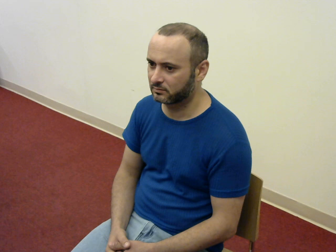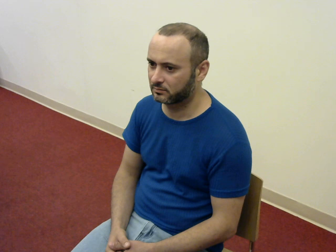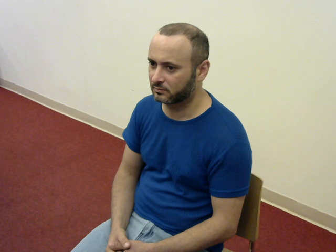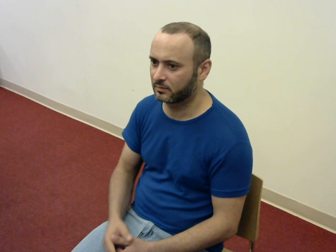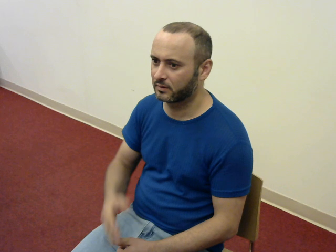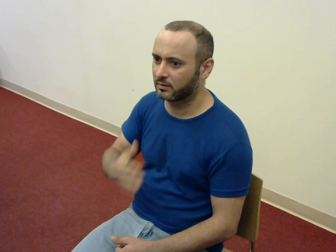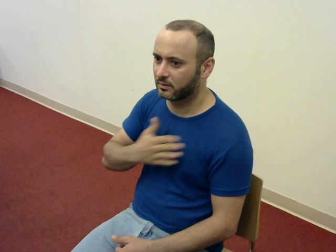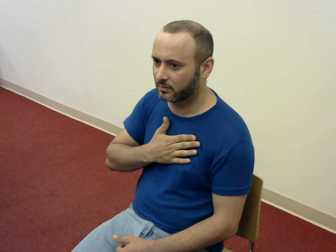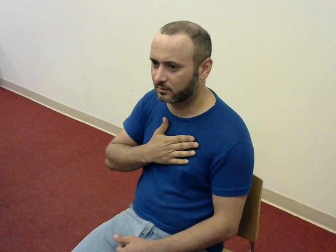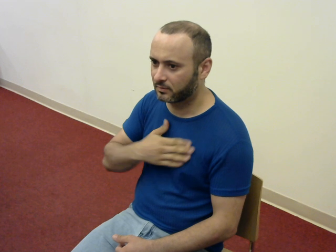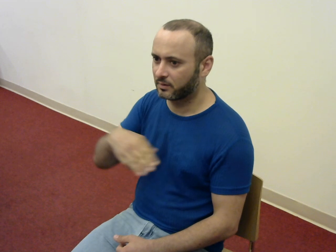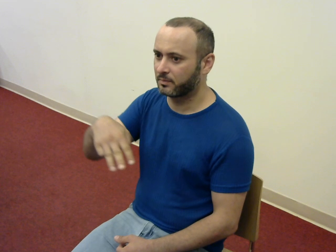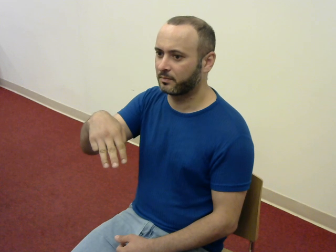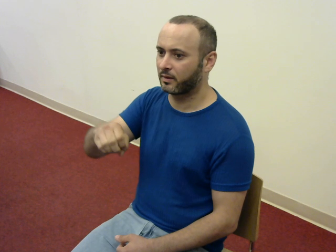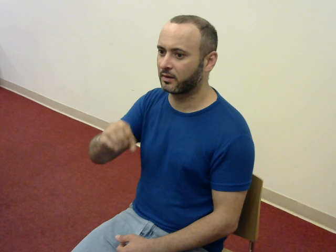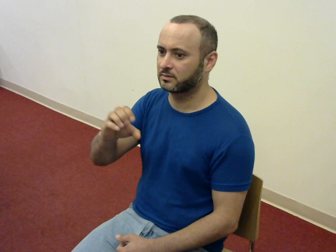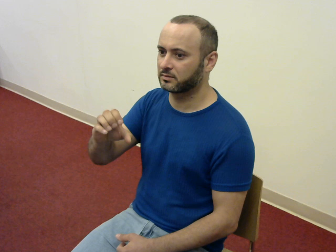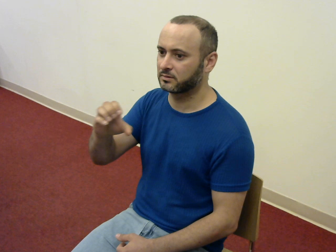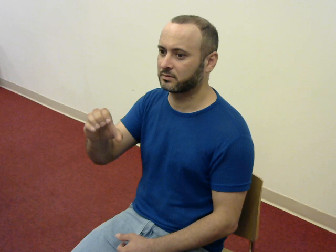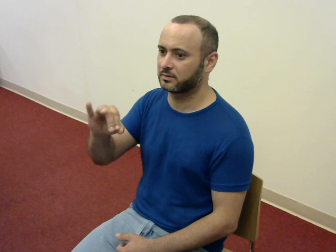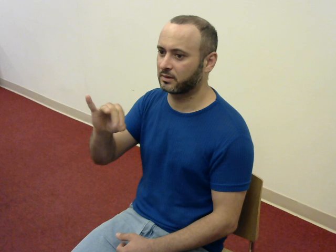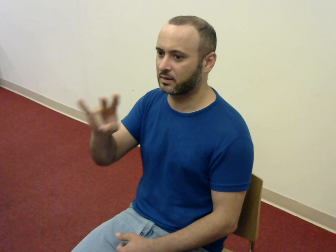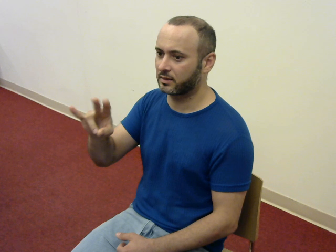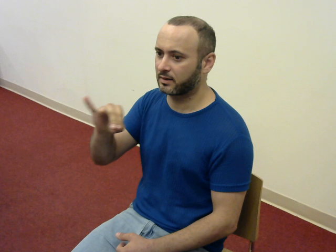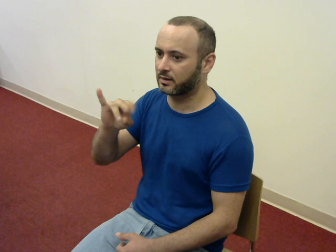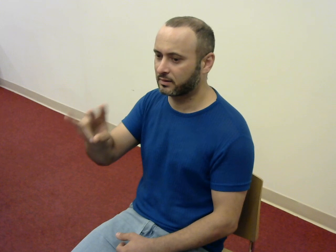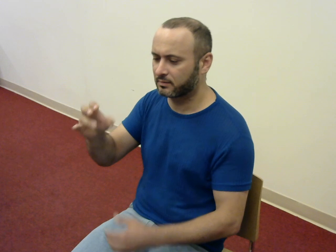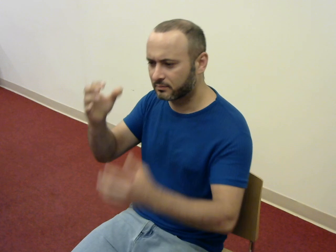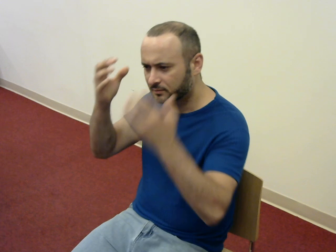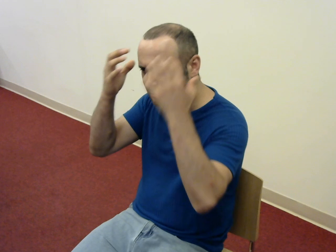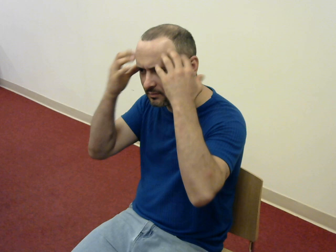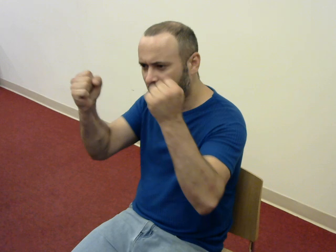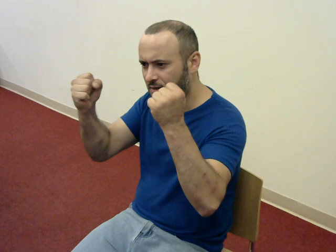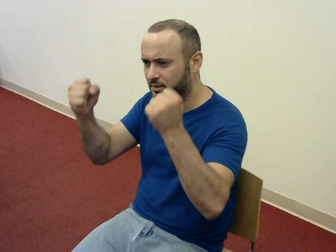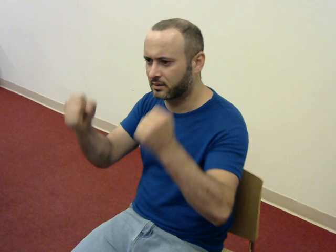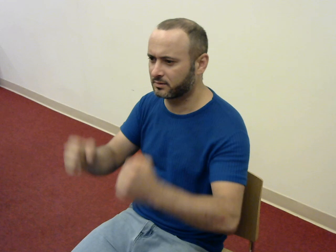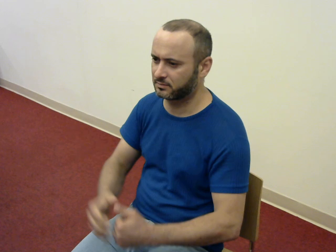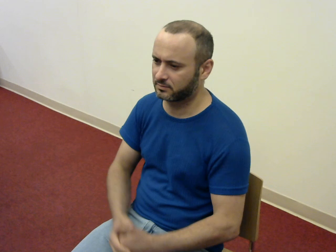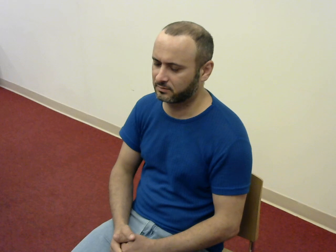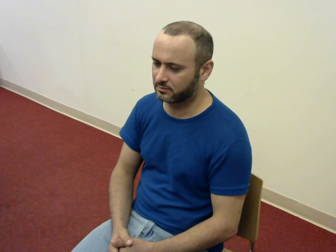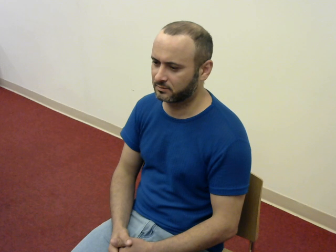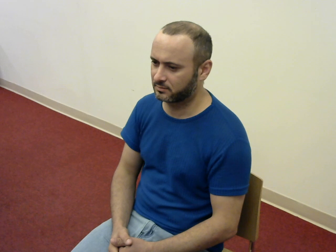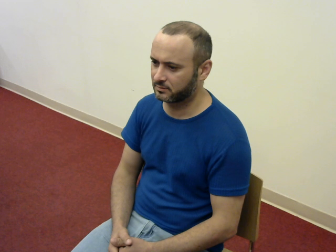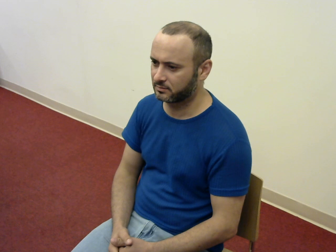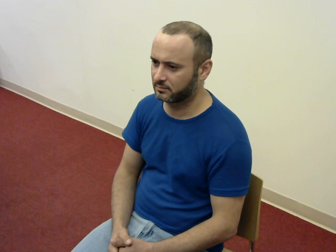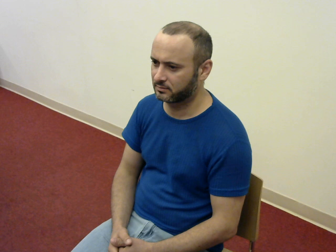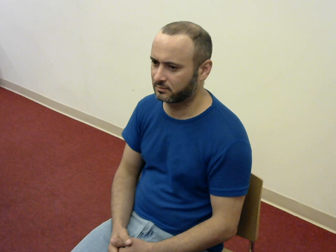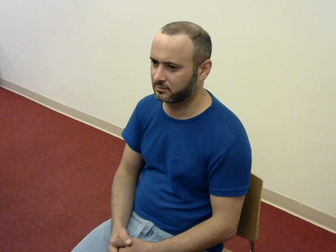Mən Messinin fanatıyam